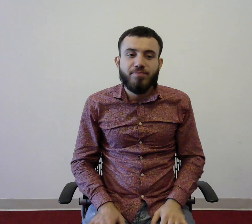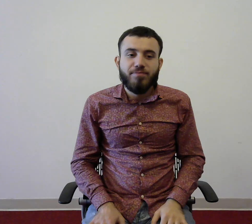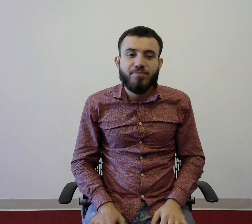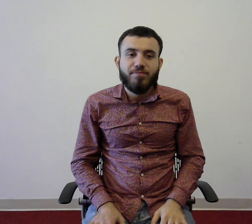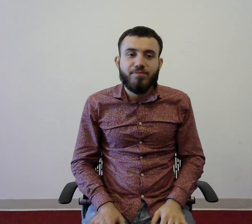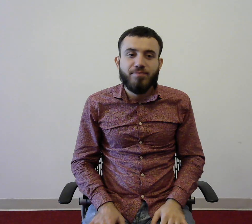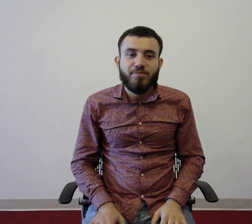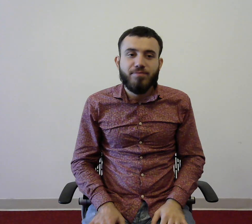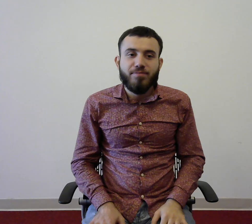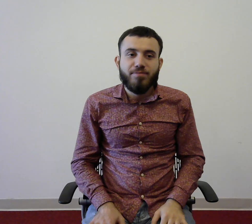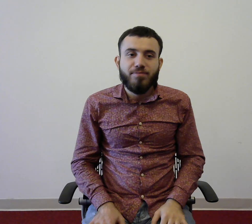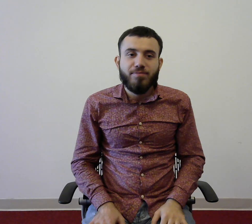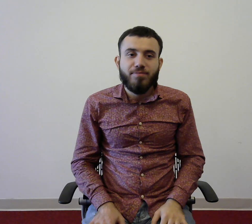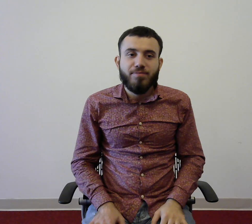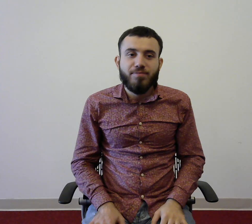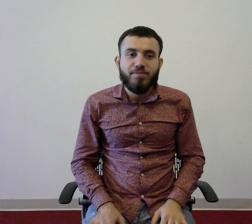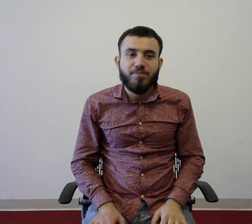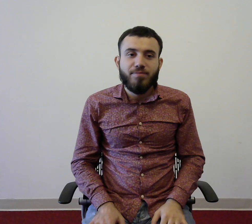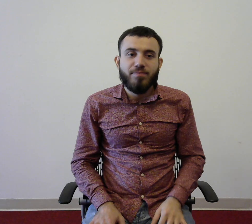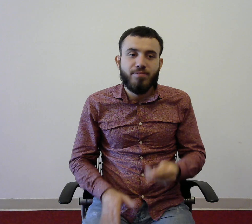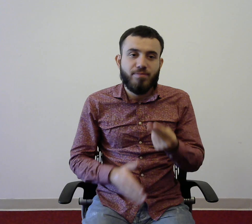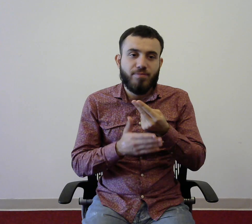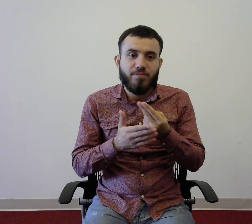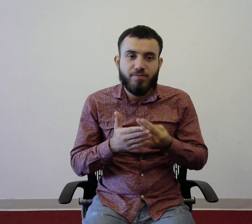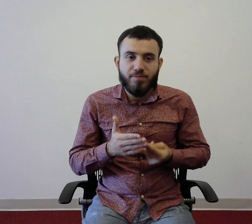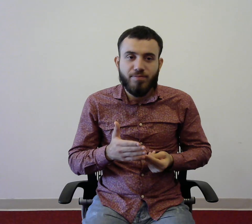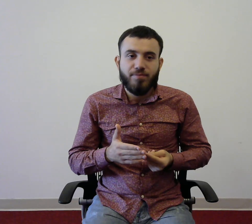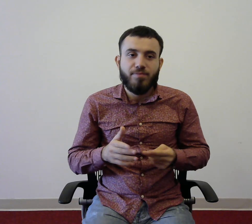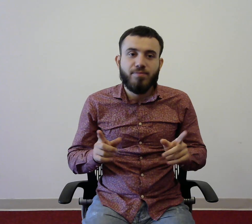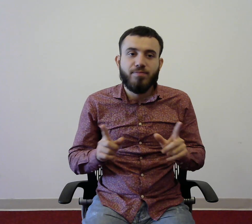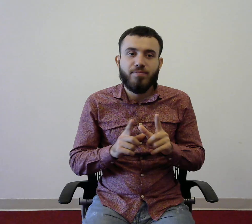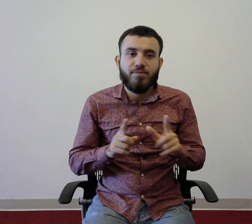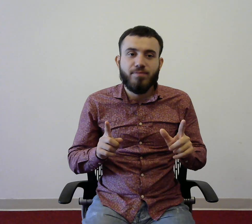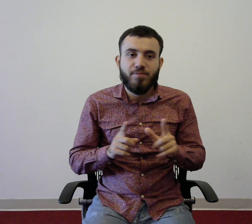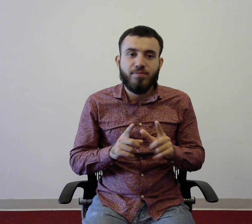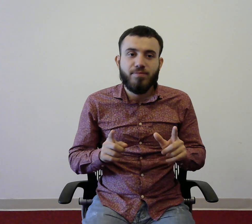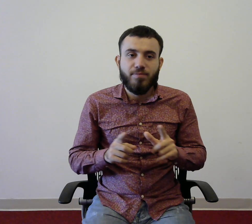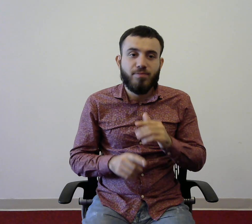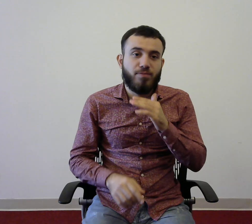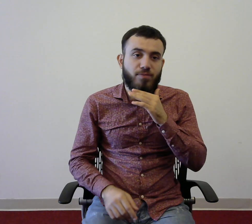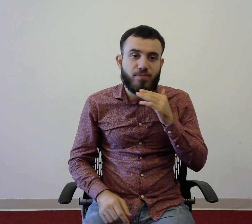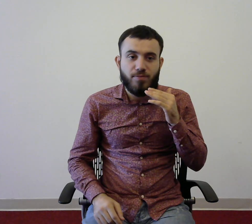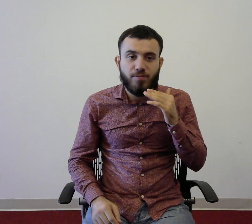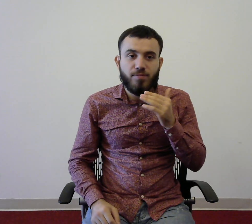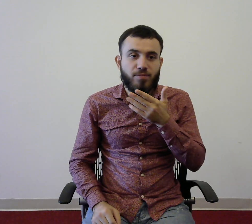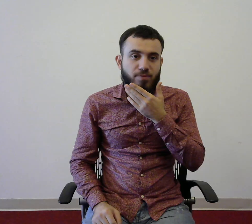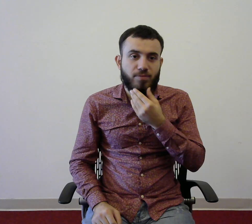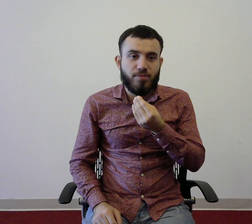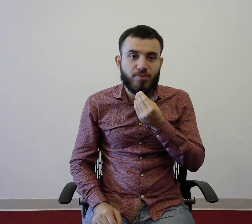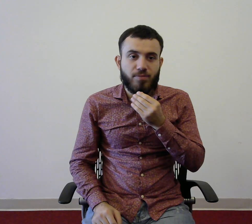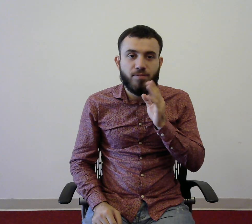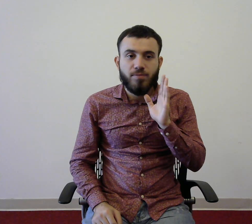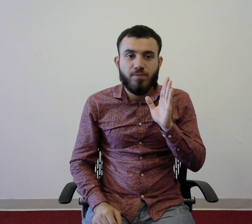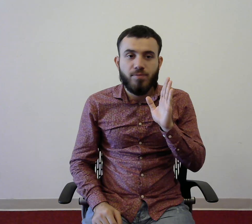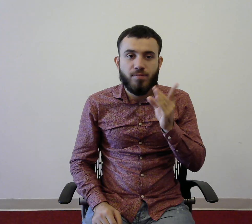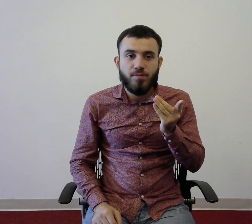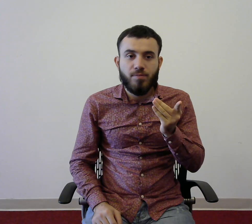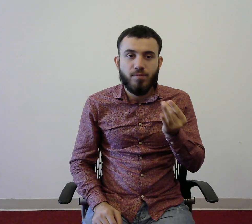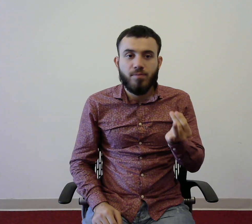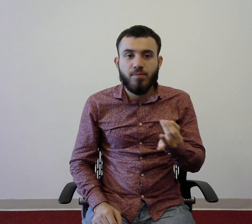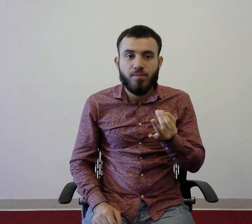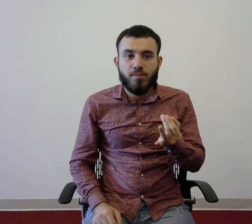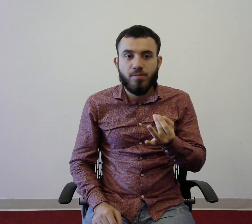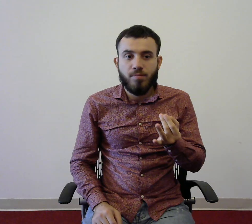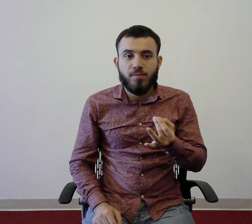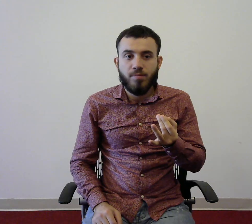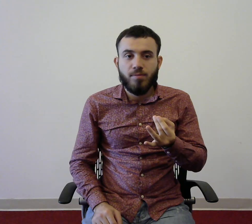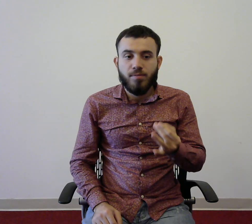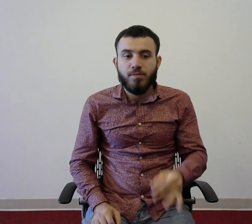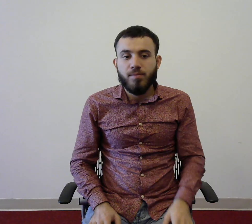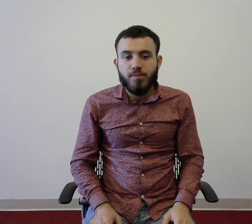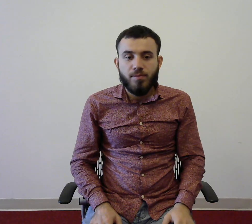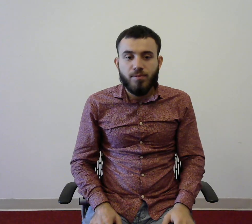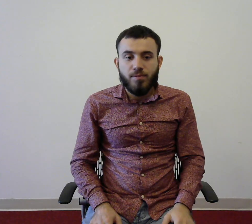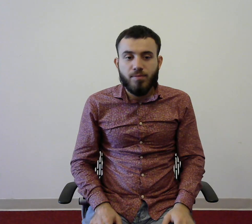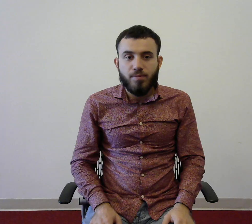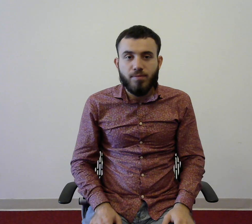Rəsm muzeyi çox gözəl və maraqlıdır